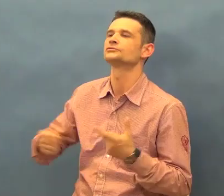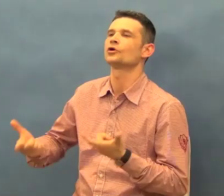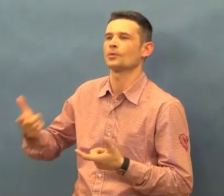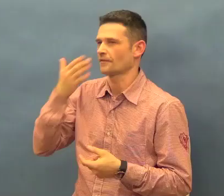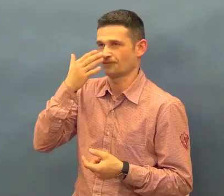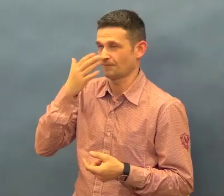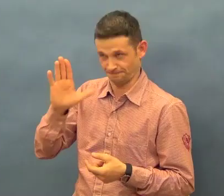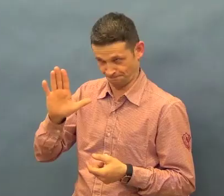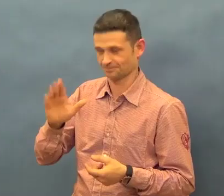A syn co robił?